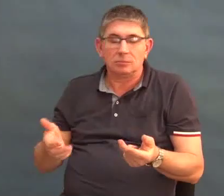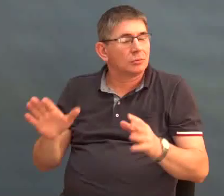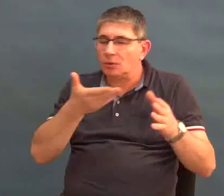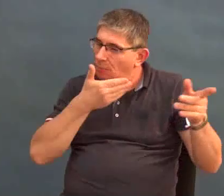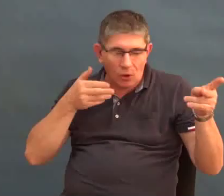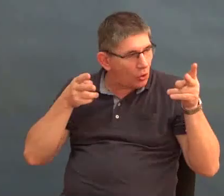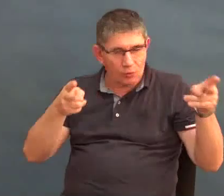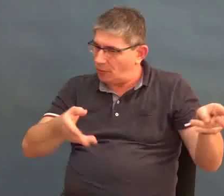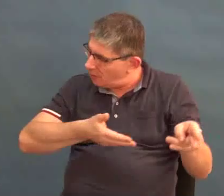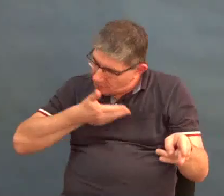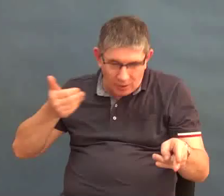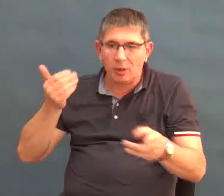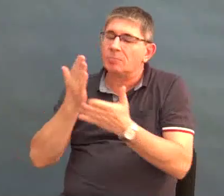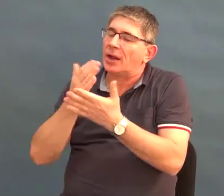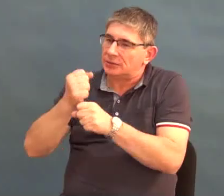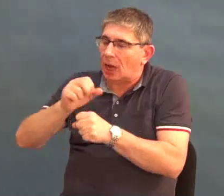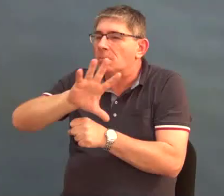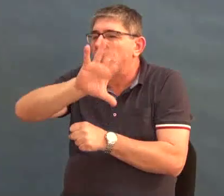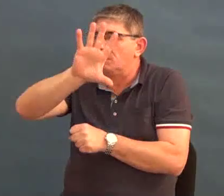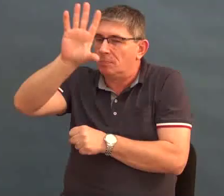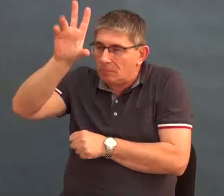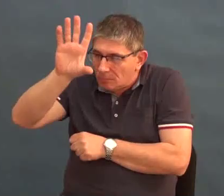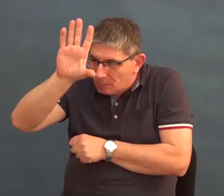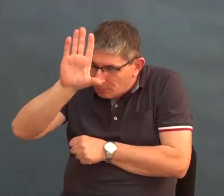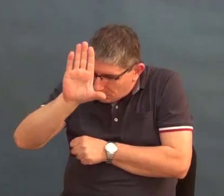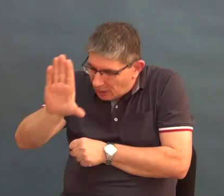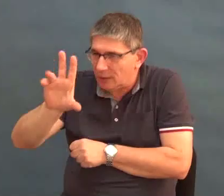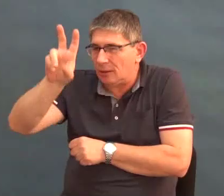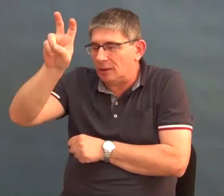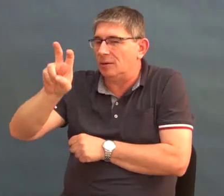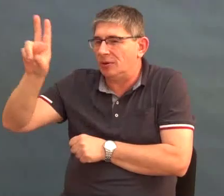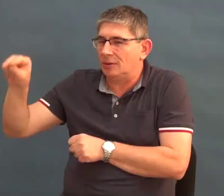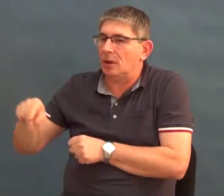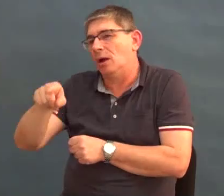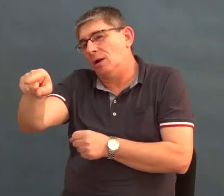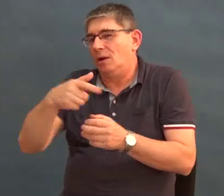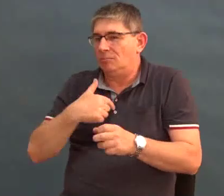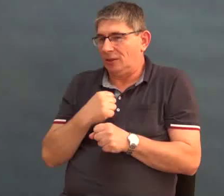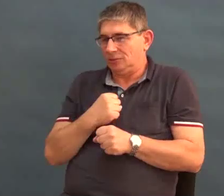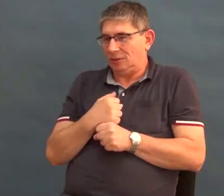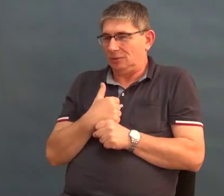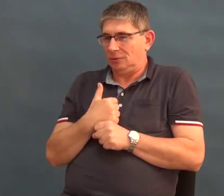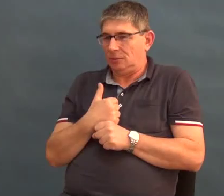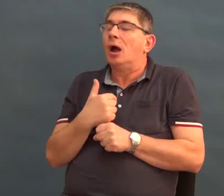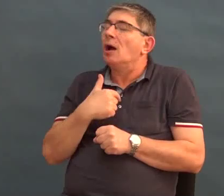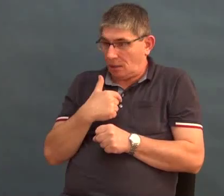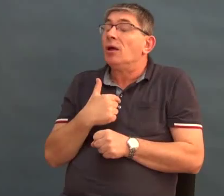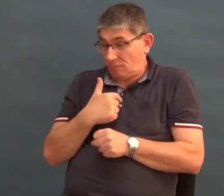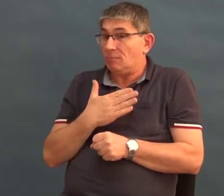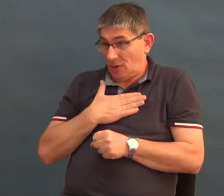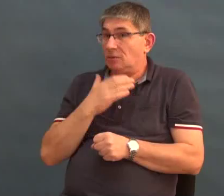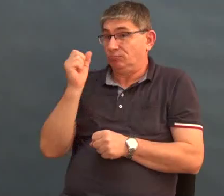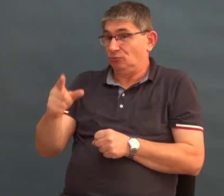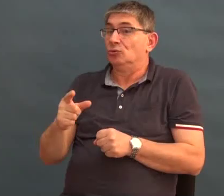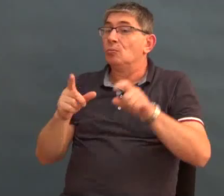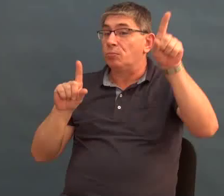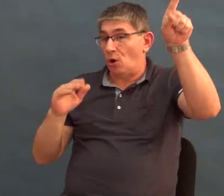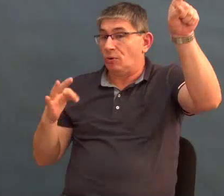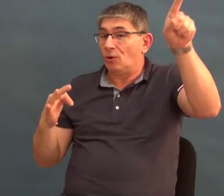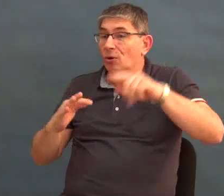Na drodze nie ma, tylko w pracy jest, bo B.H.P., u mnie w pracy jest na Pomot.